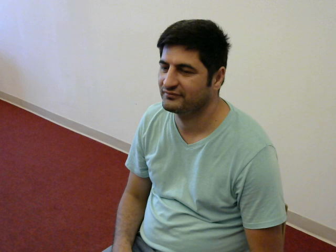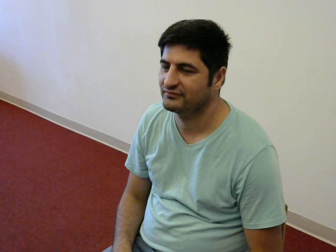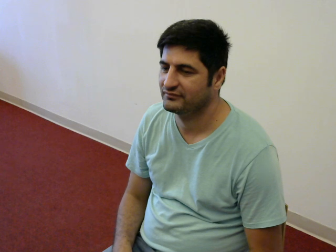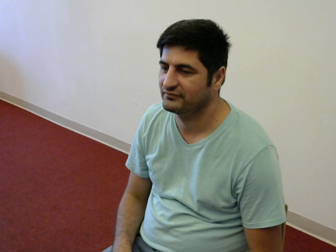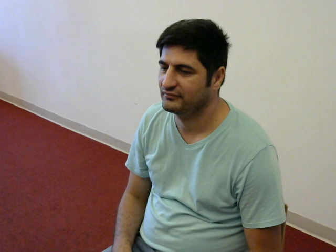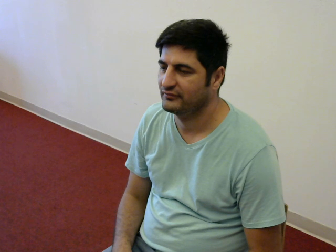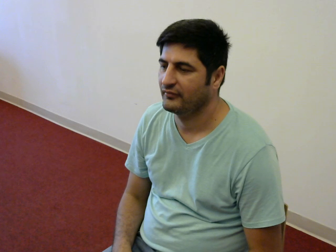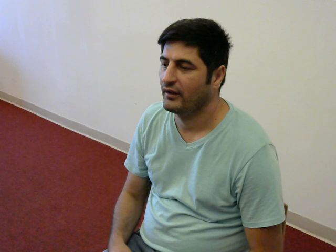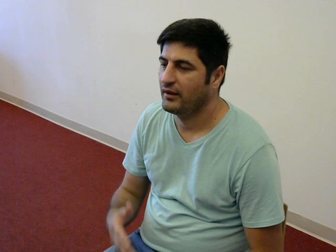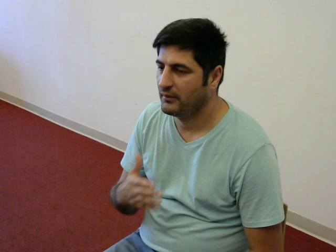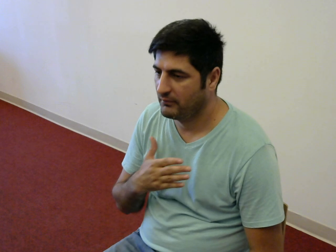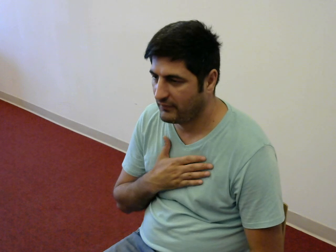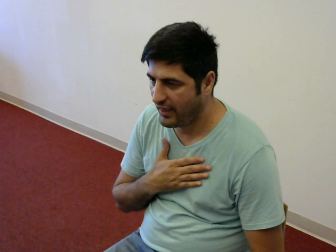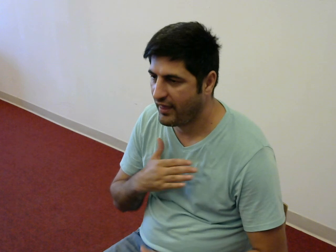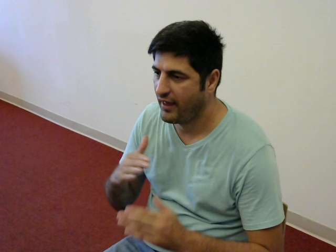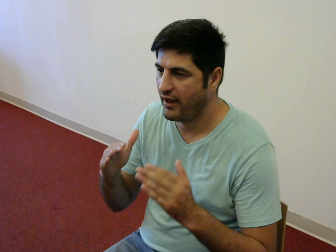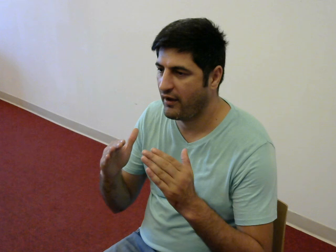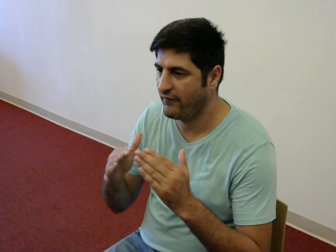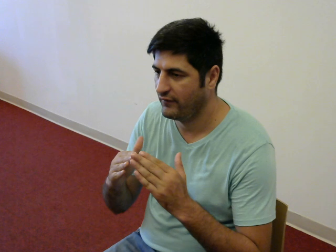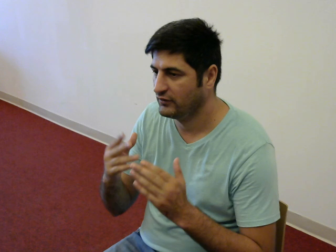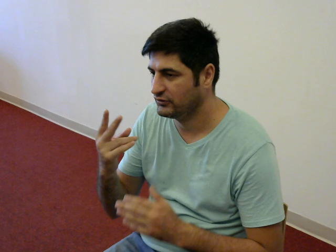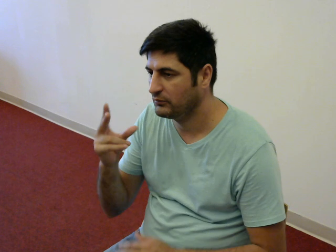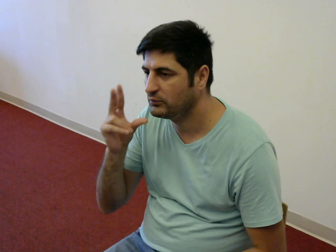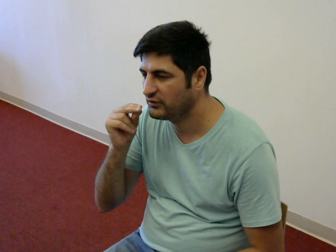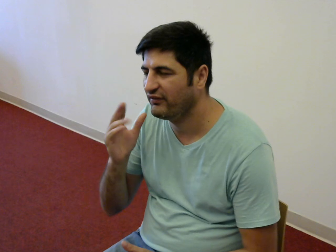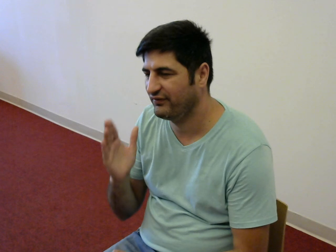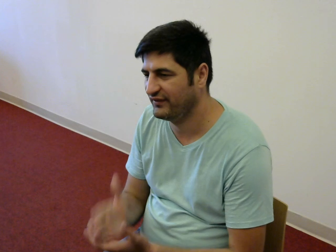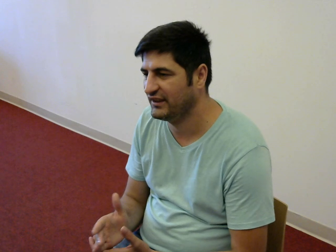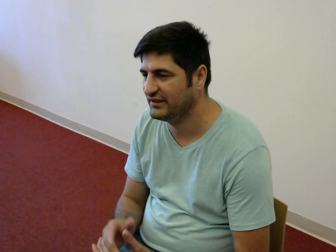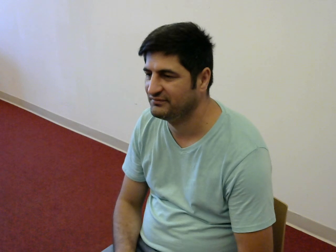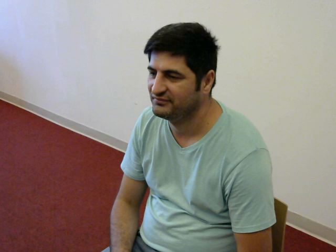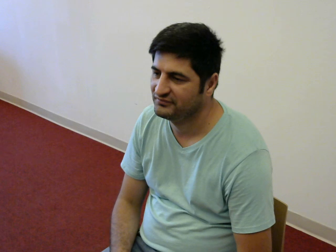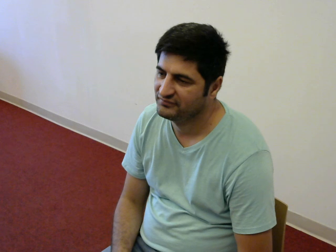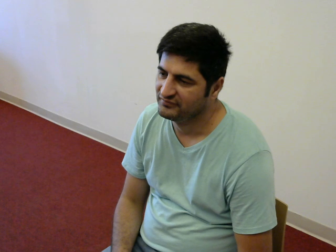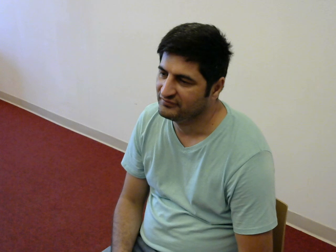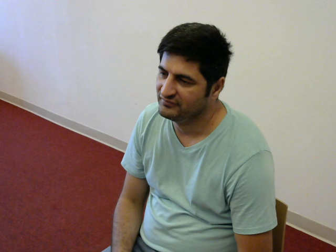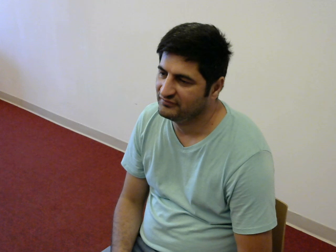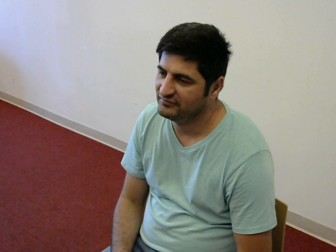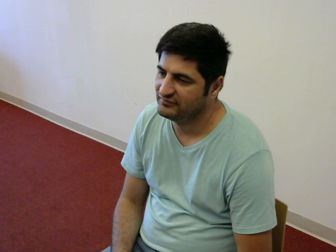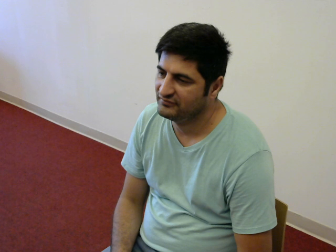Mənim evdə 2 pişiyim var